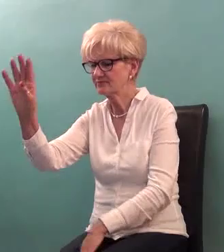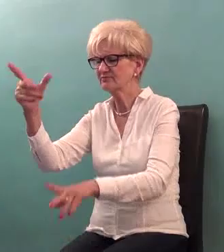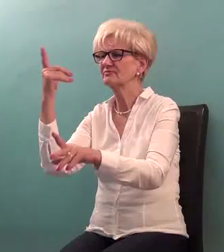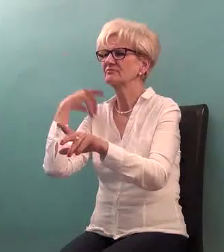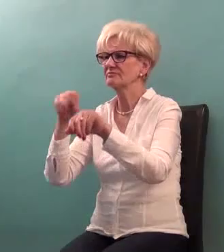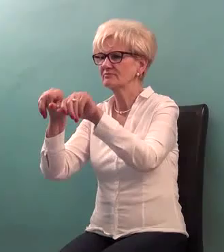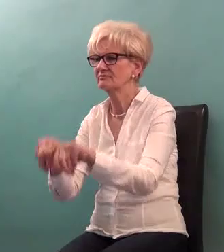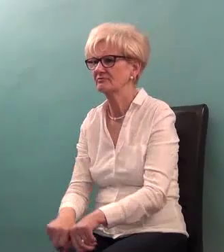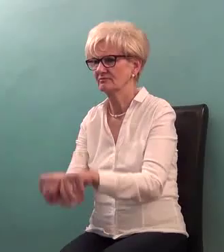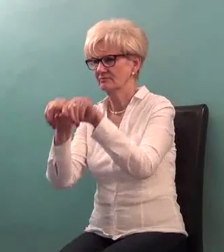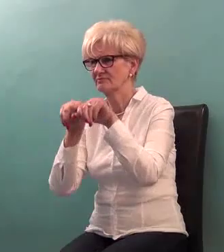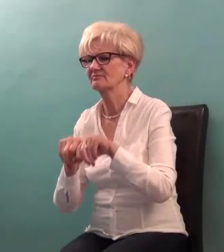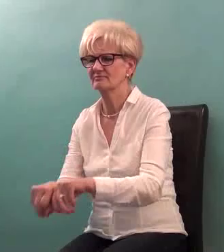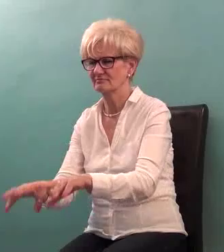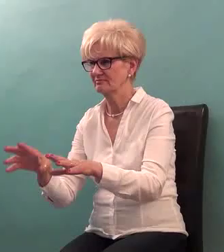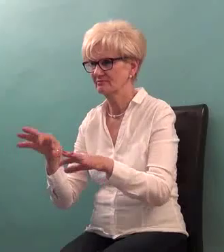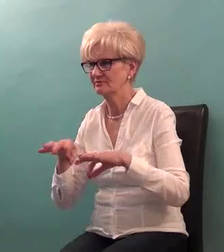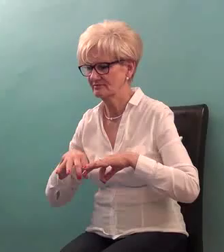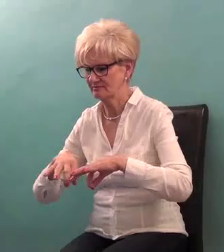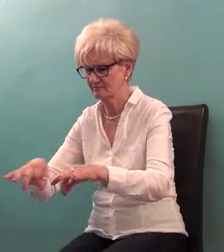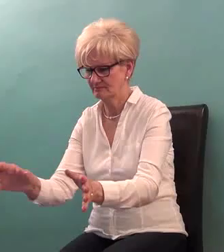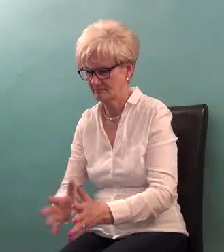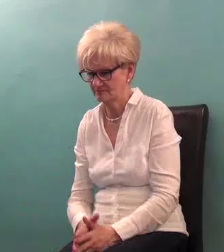Aha, to drezyna na kółkach.